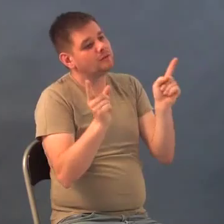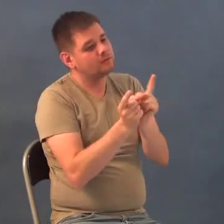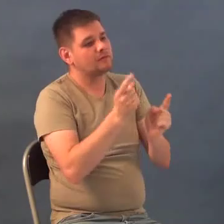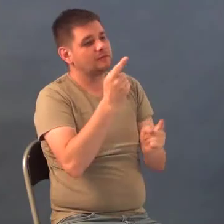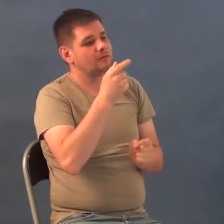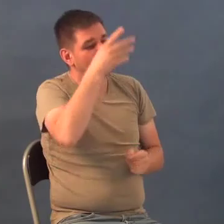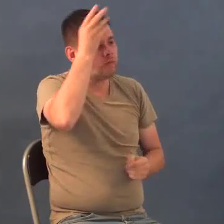Mam wolne.